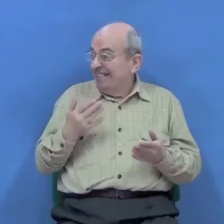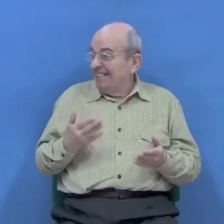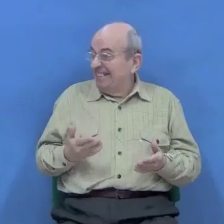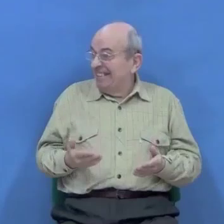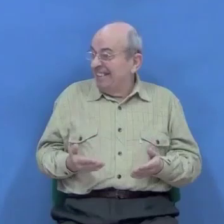Tak to wygląda.